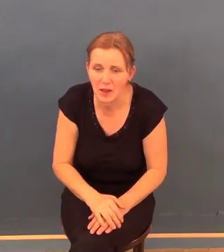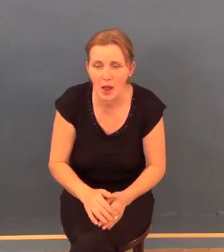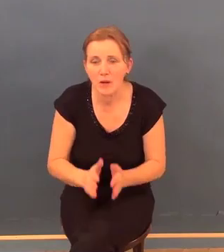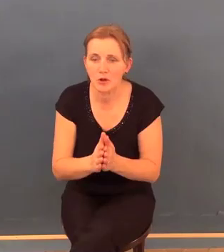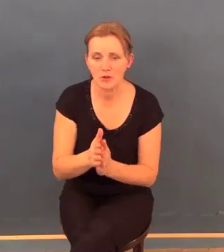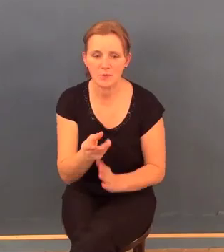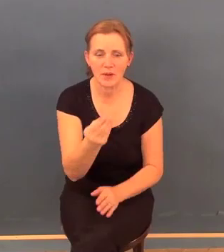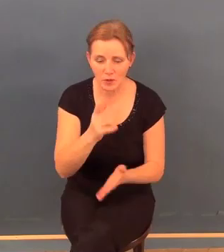Prosi o zapłatę.